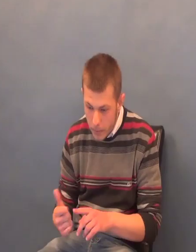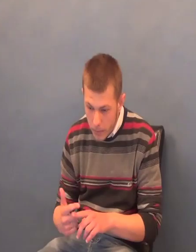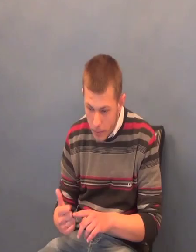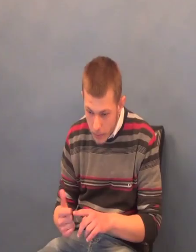Dwudziesty pierwszy, dwudziesty pierwszy.